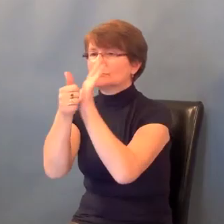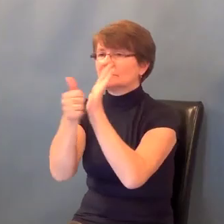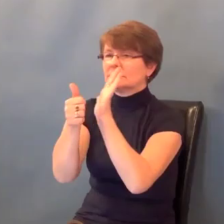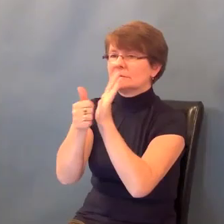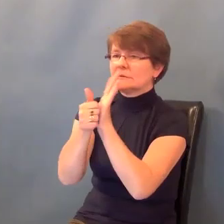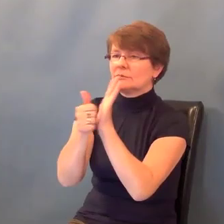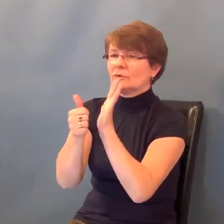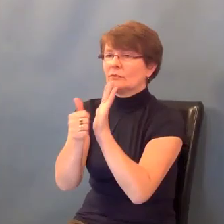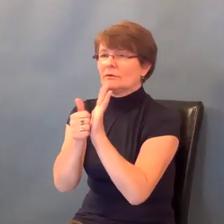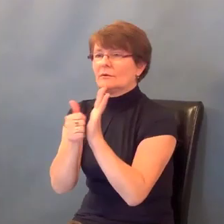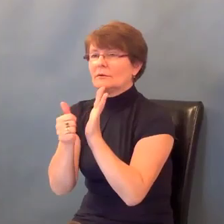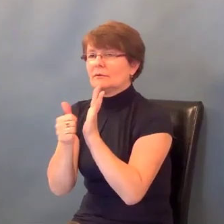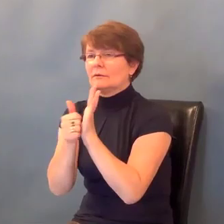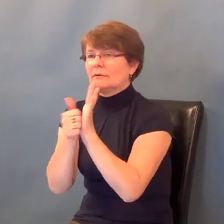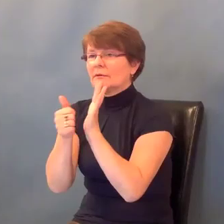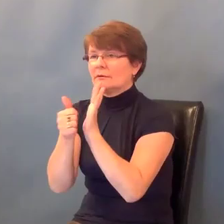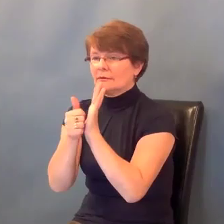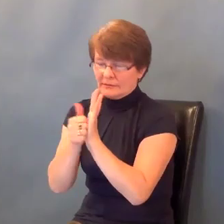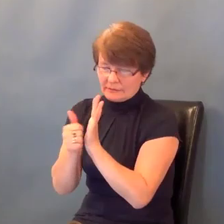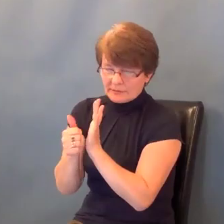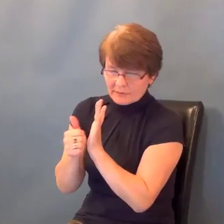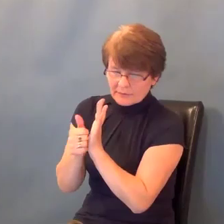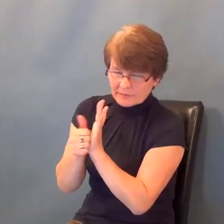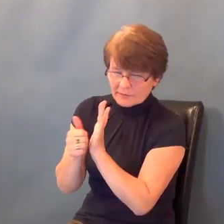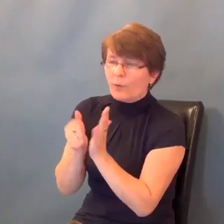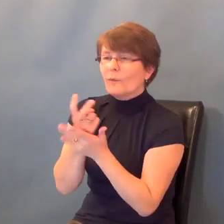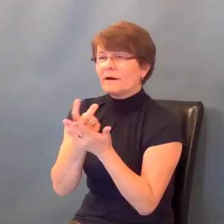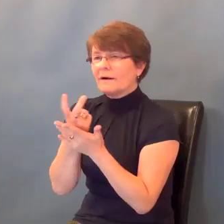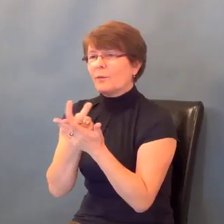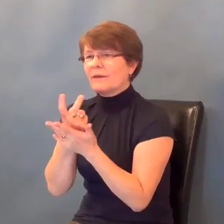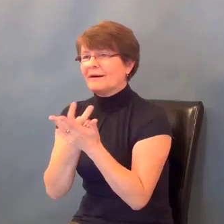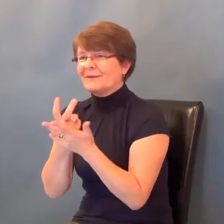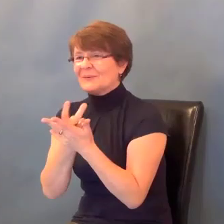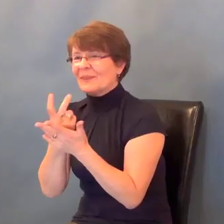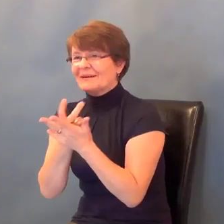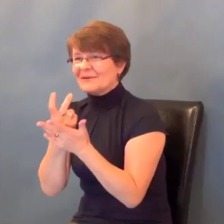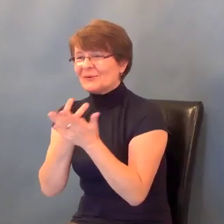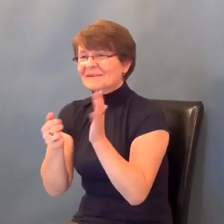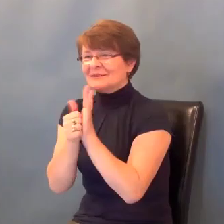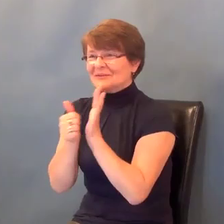16 lutego.